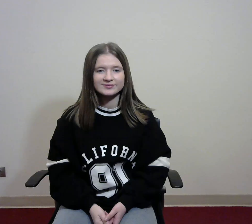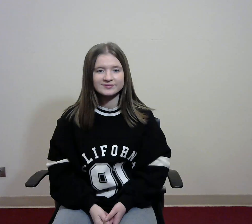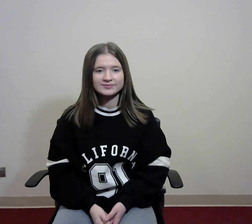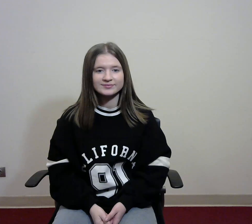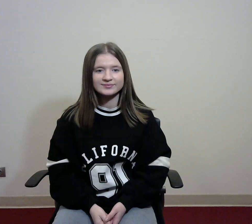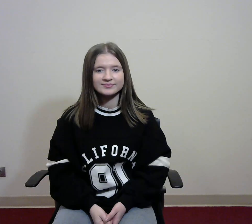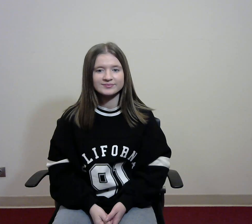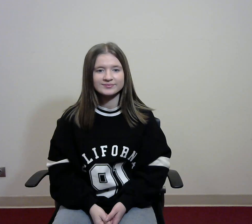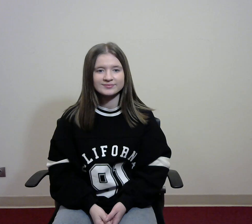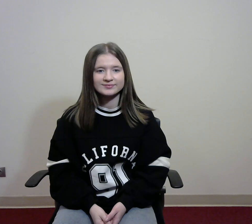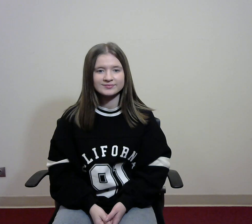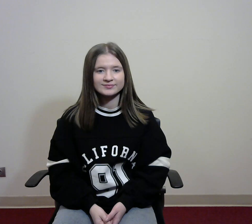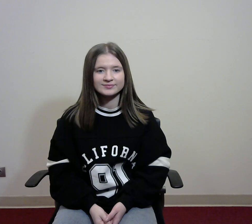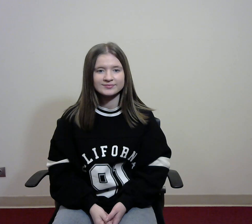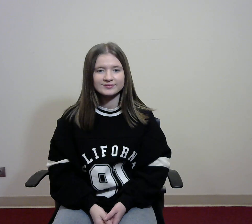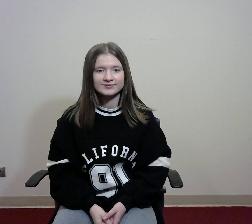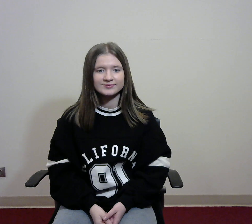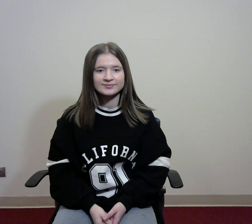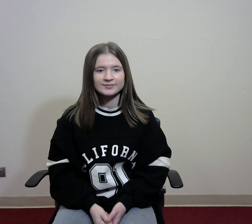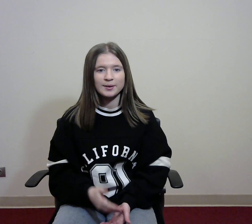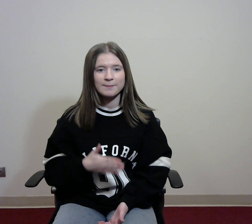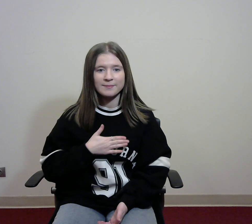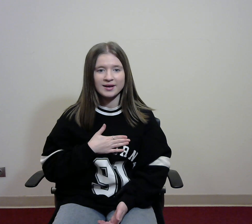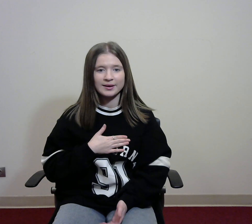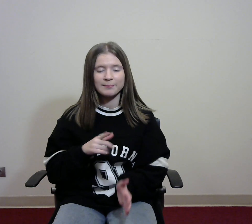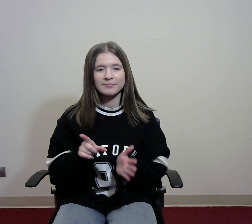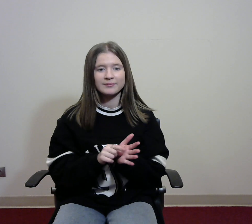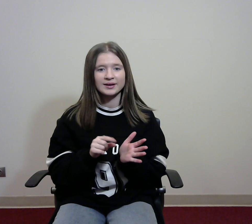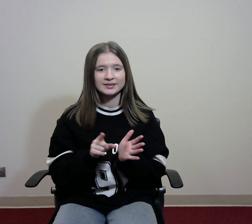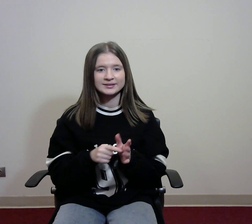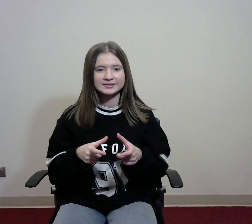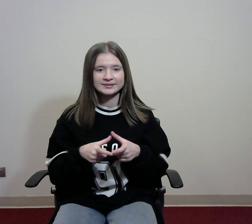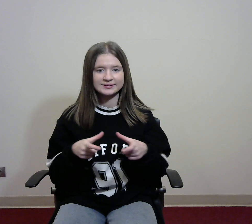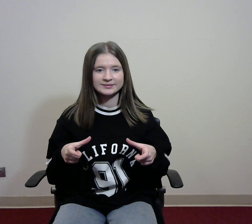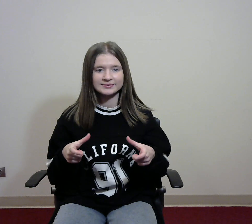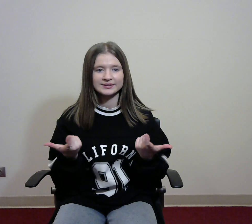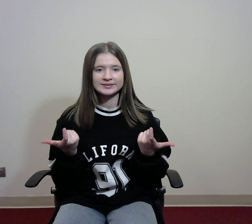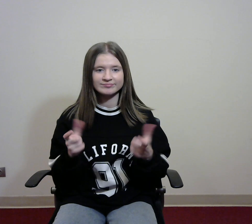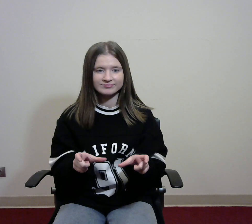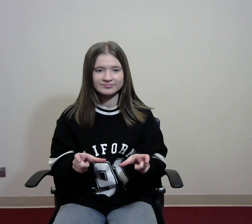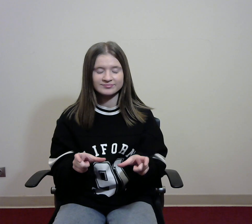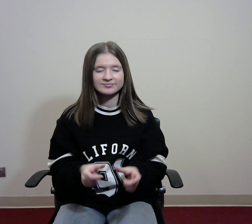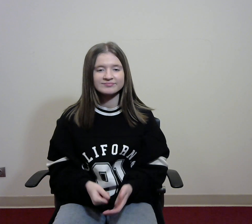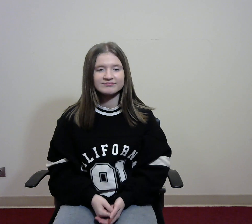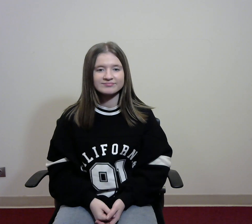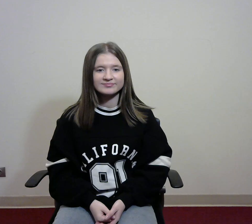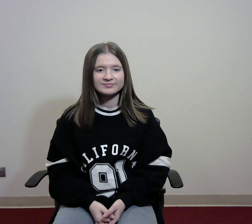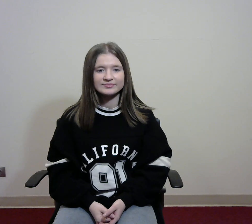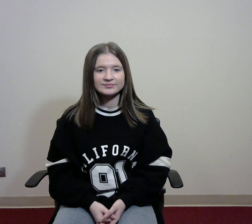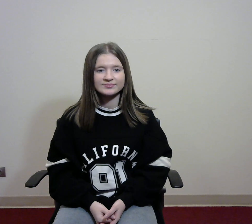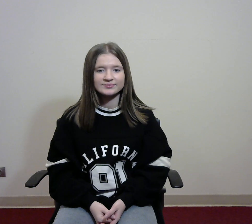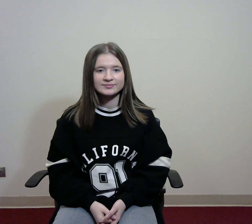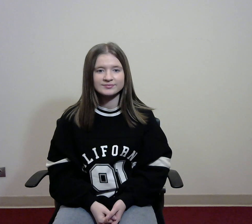Mənim pensiya kartım bloklanıb